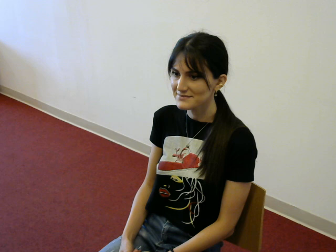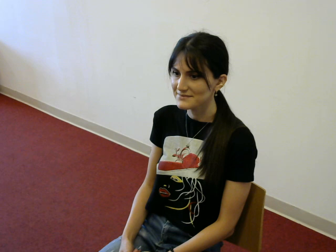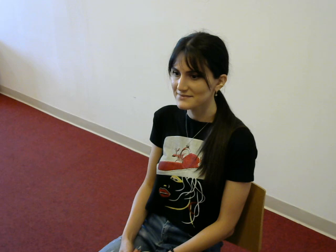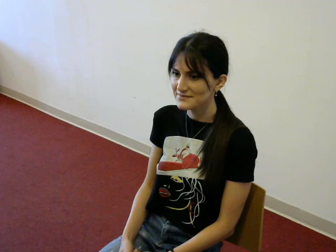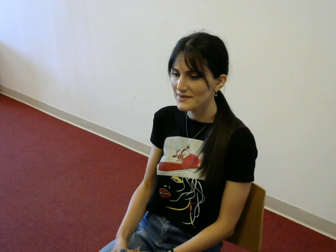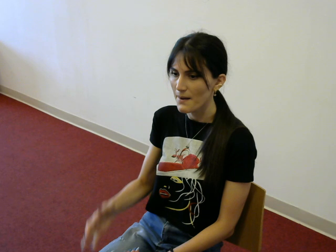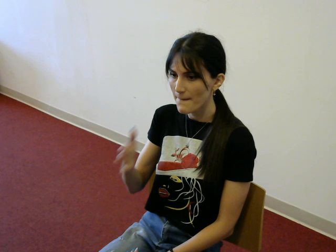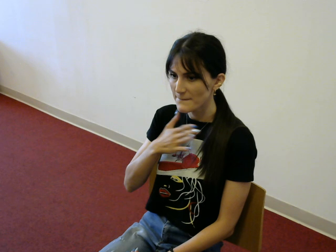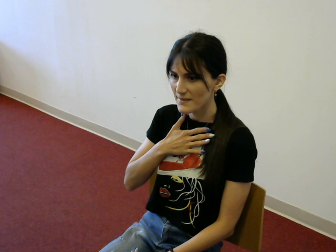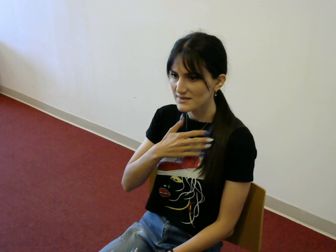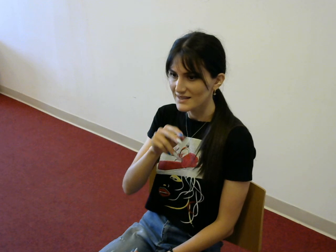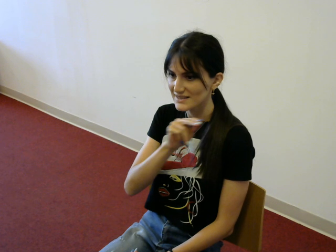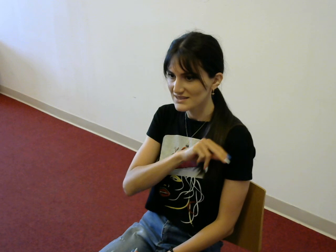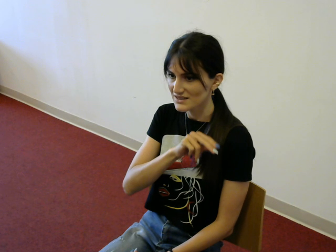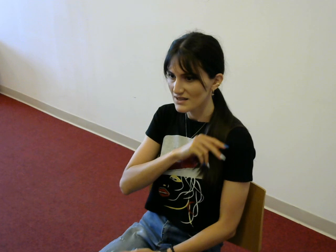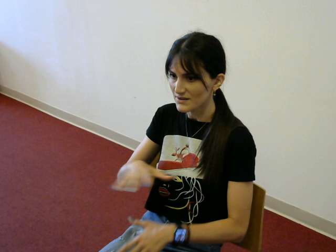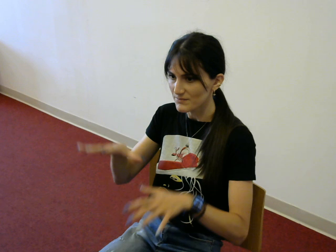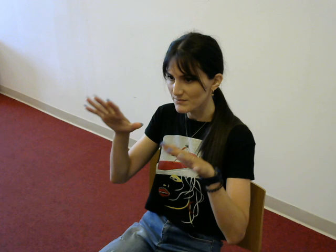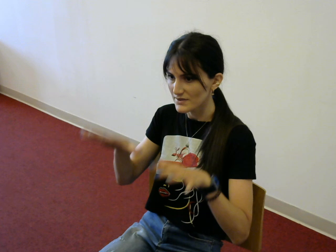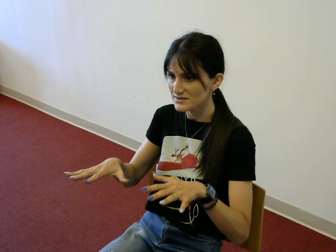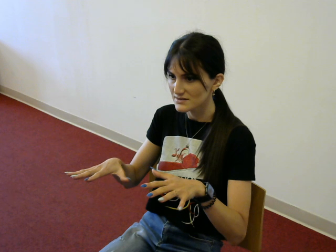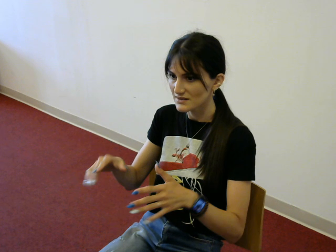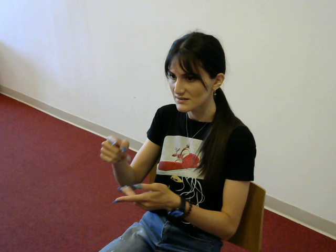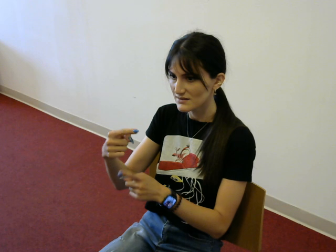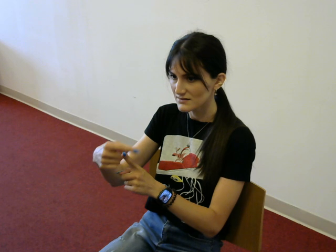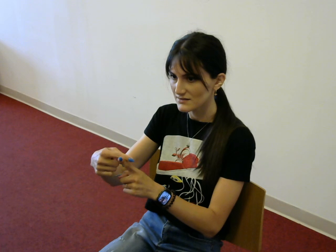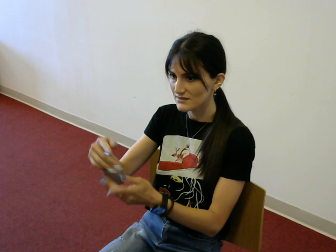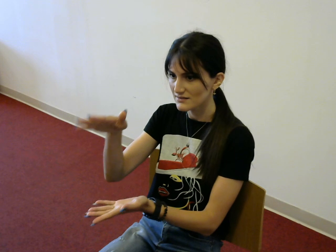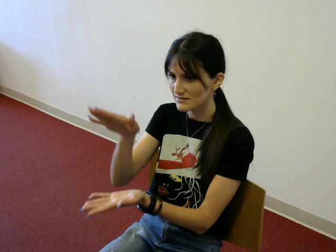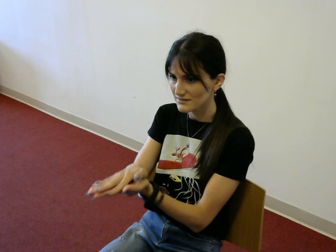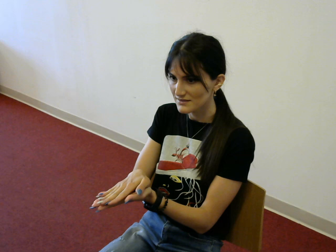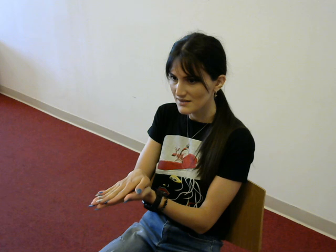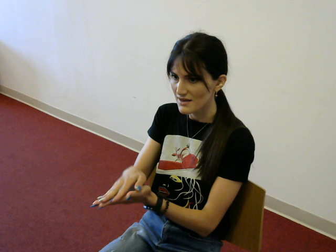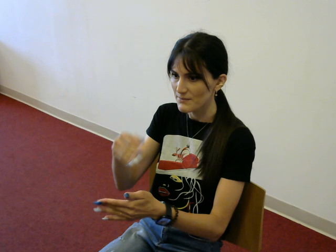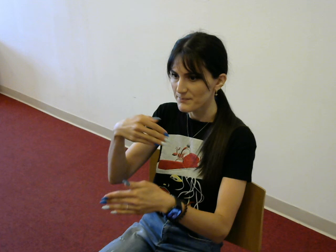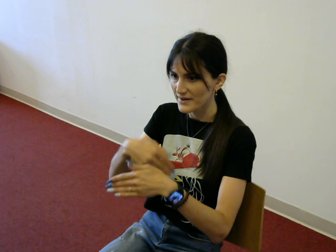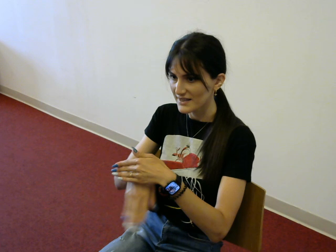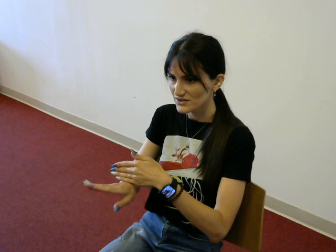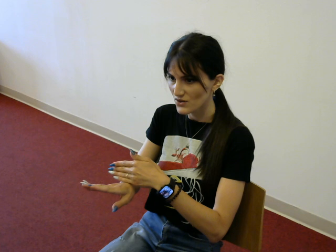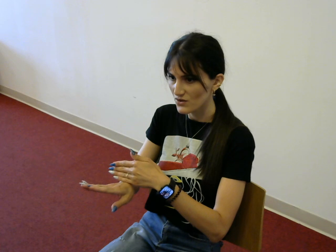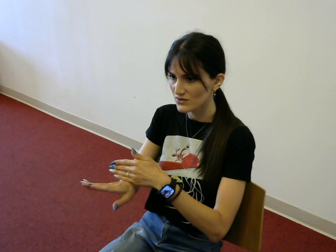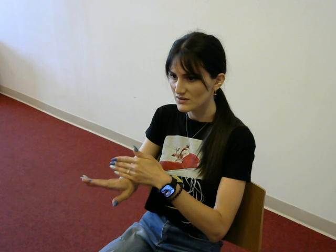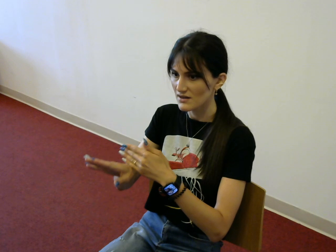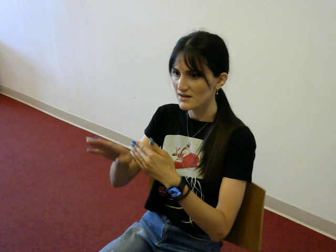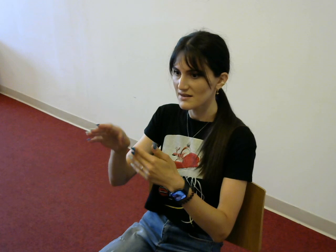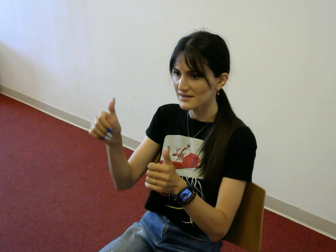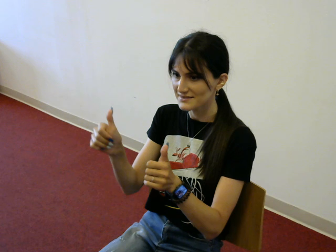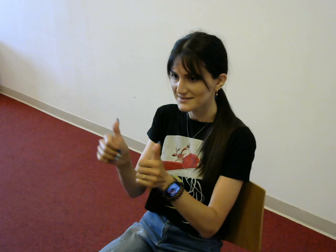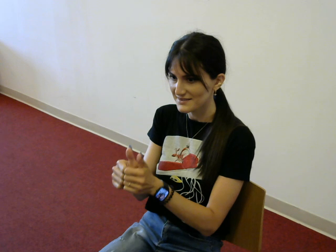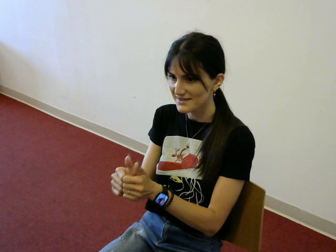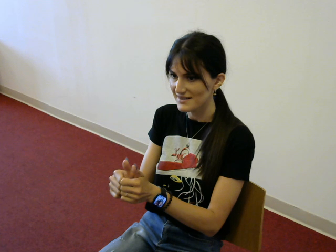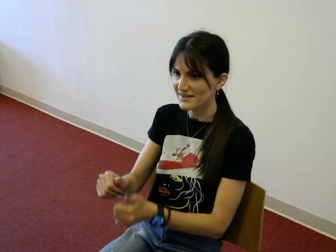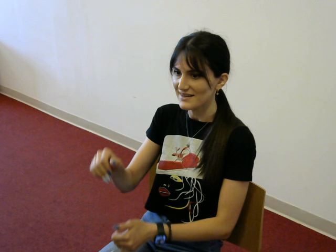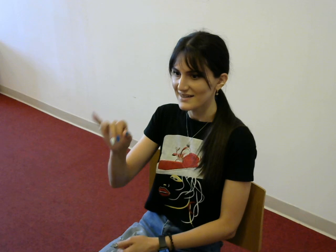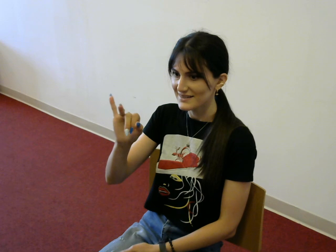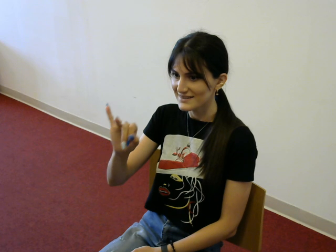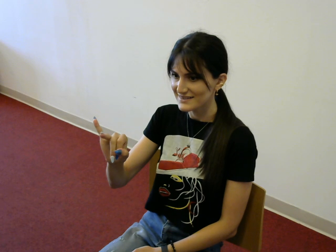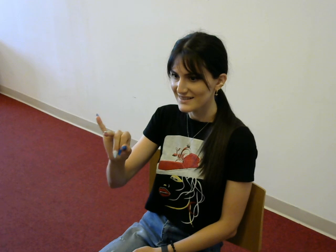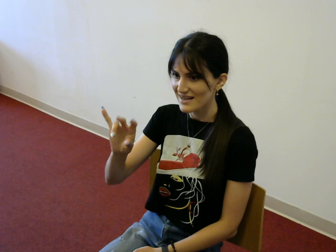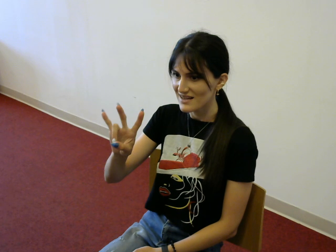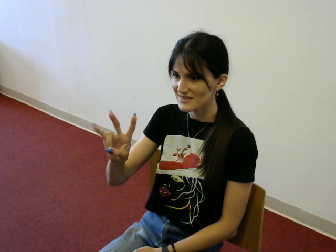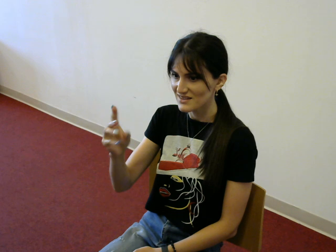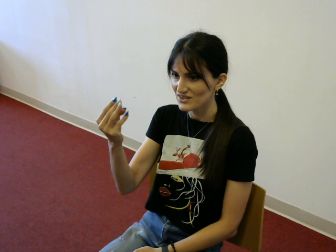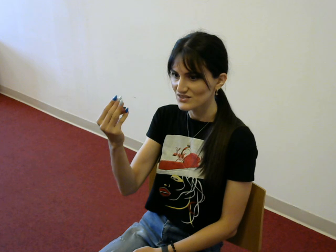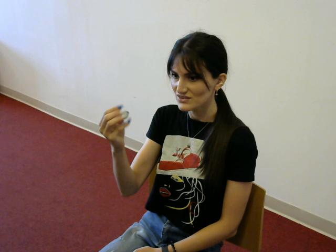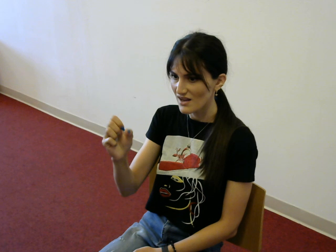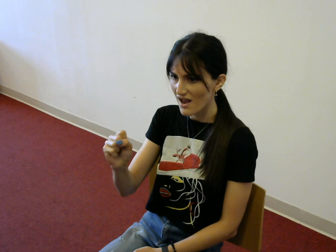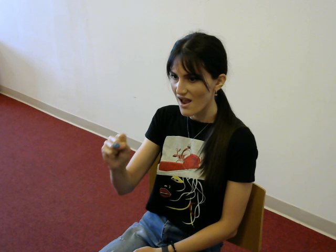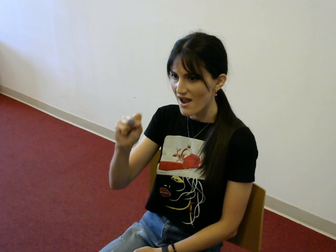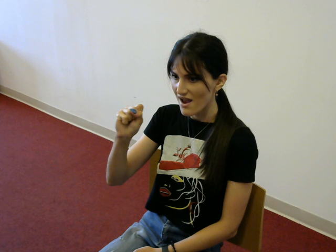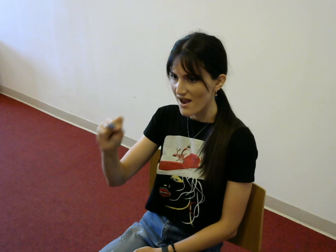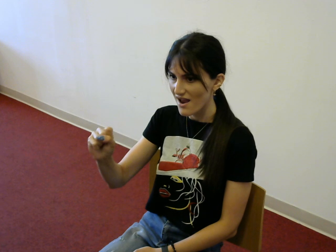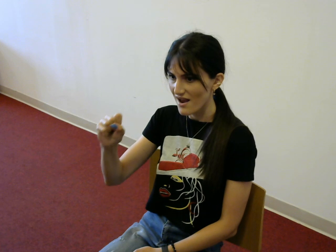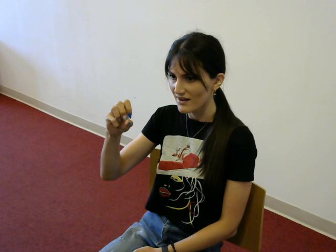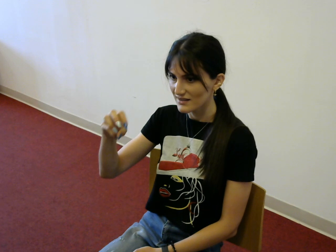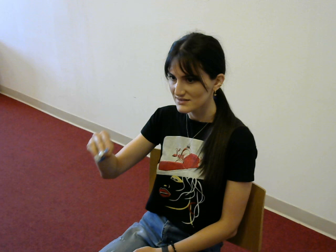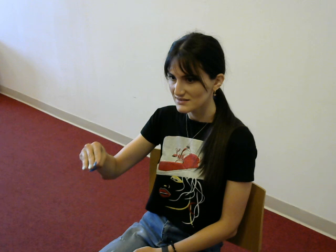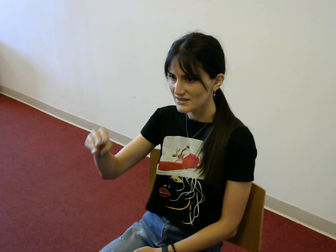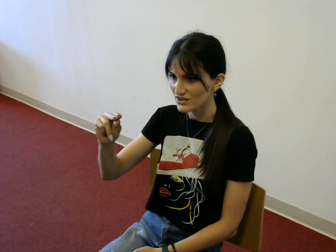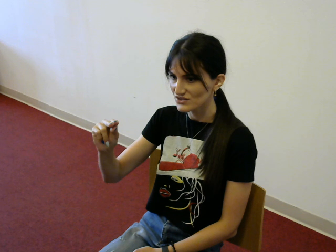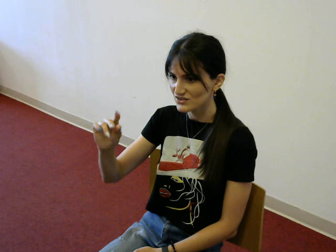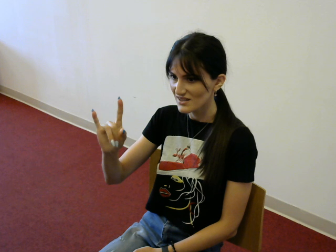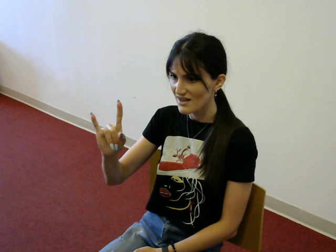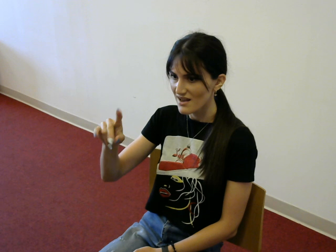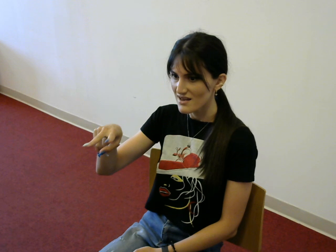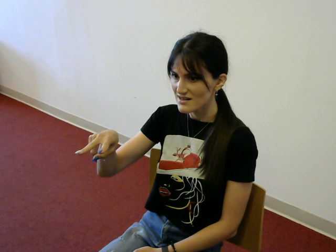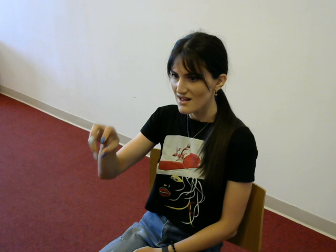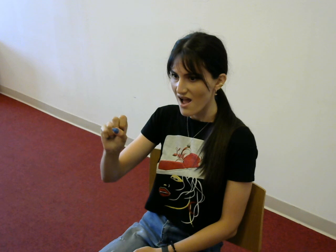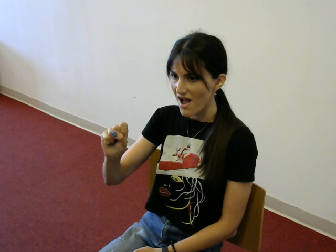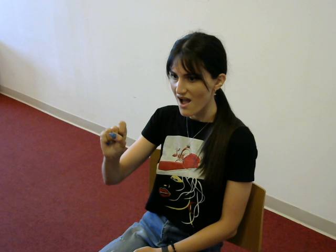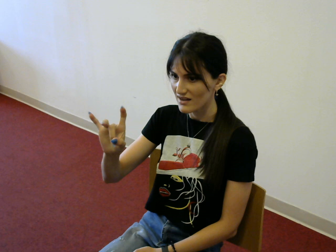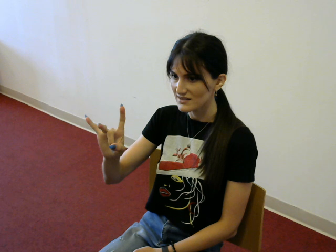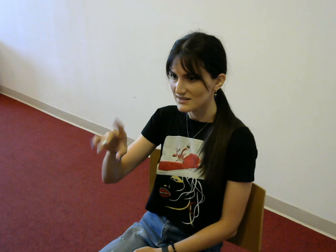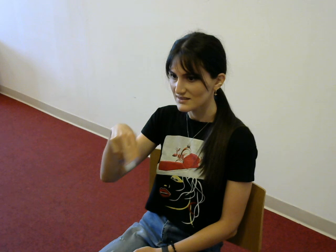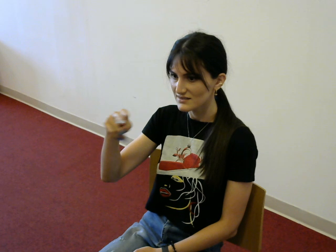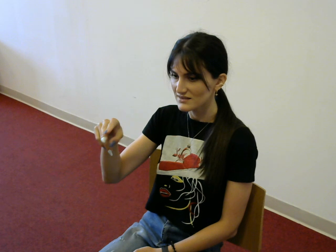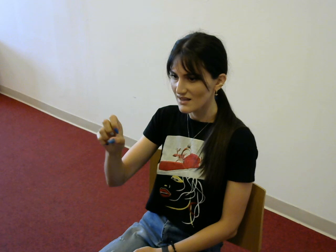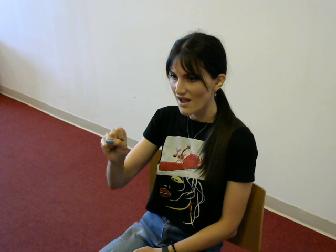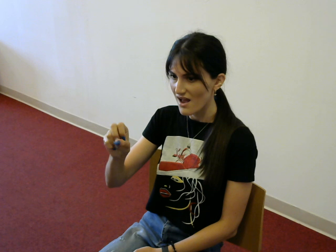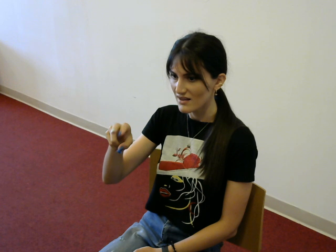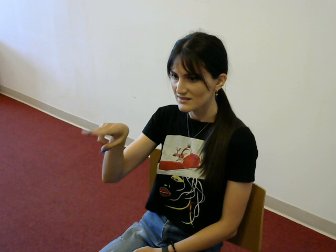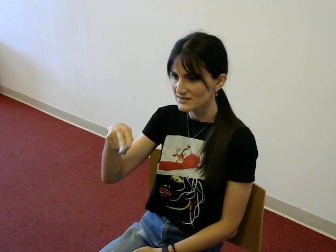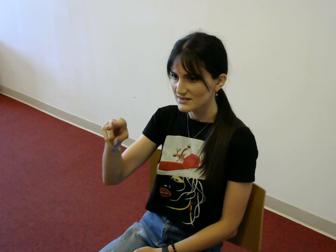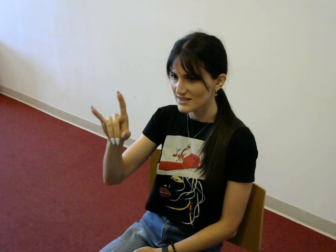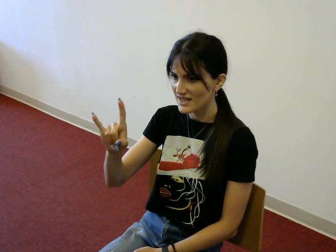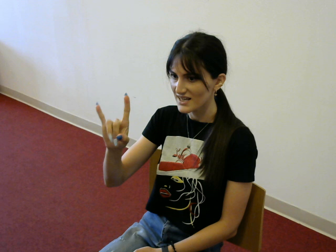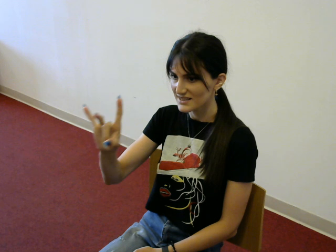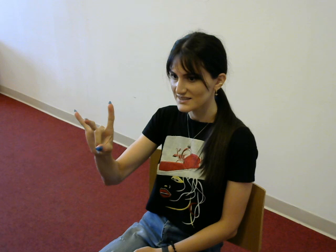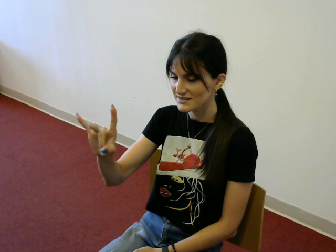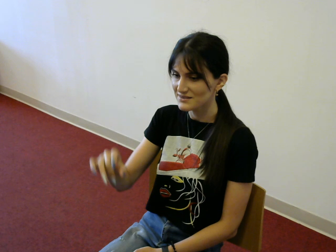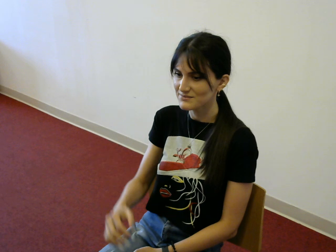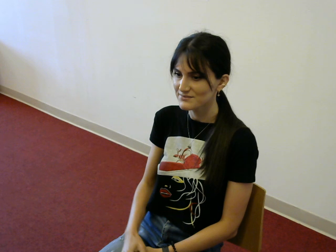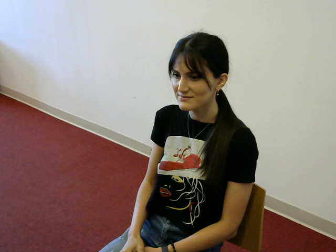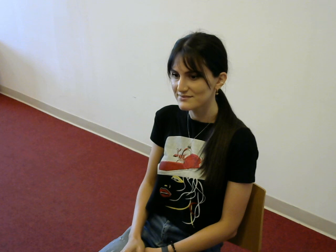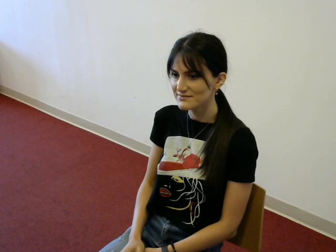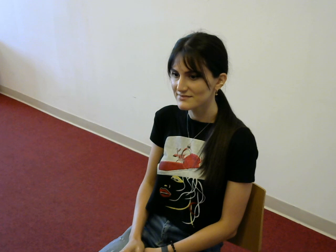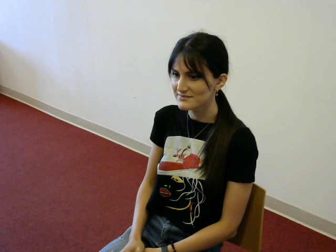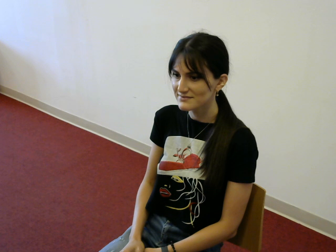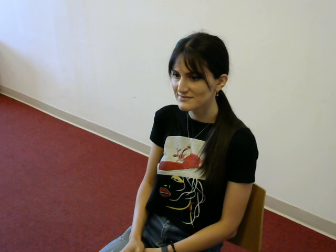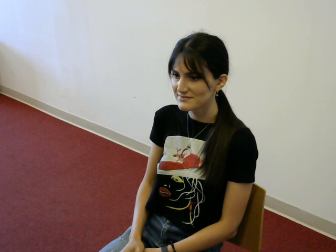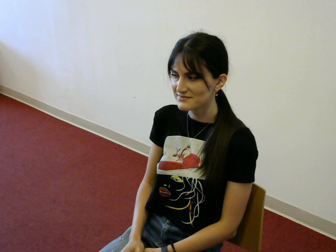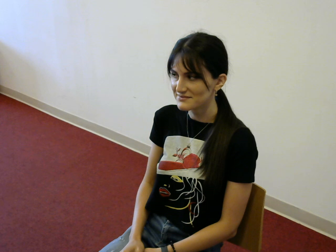Mənim iş yerim İnşaatçılar metrosunun yanındadadır